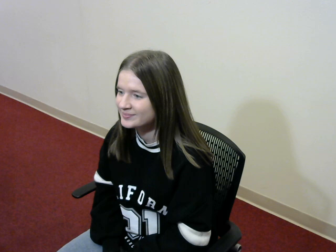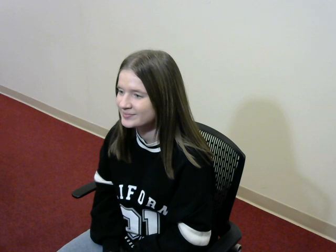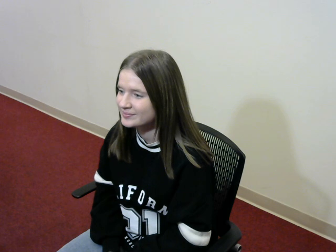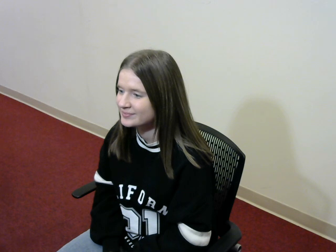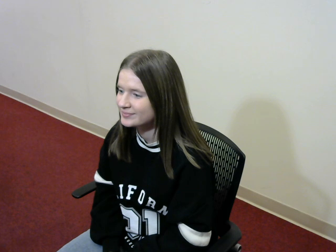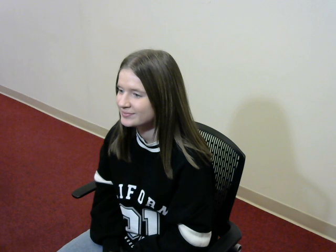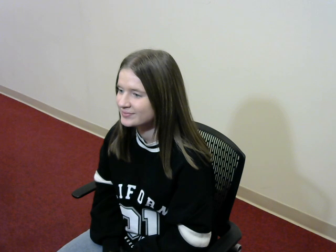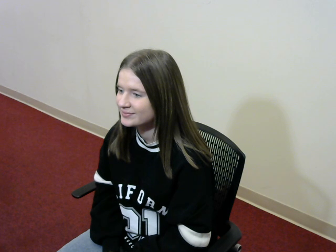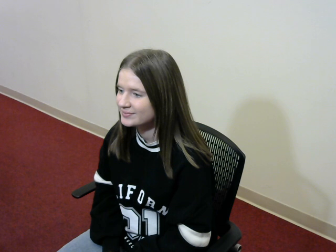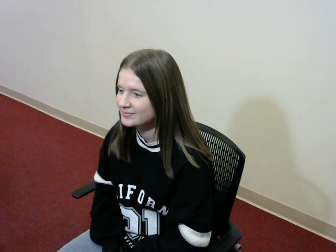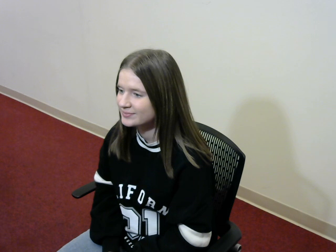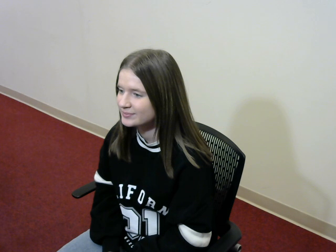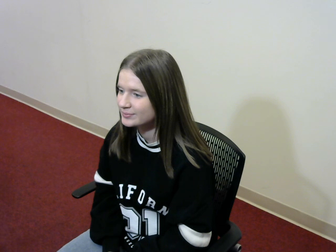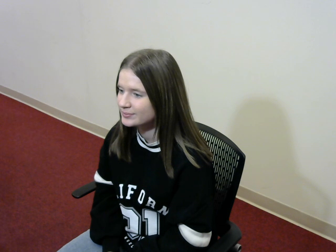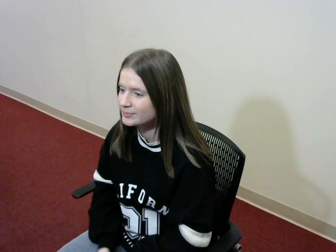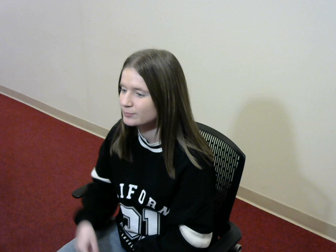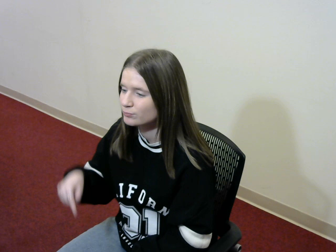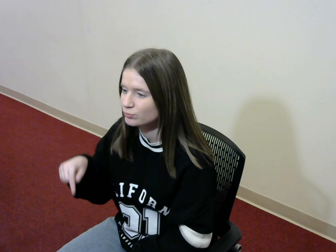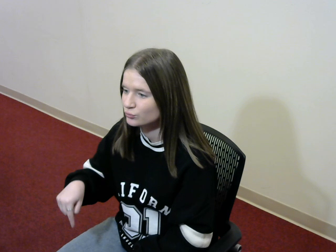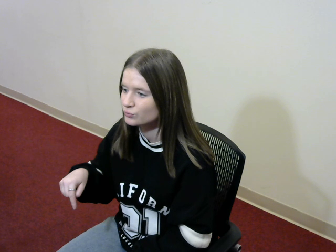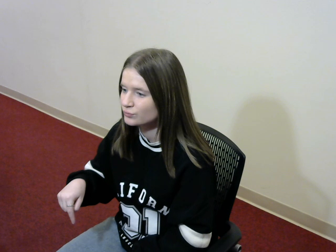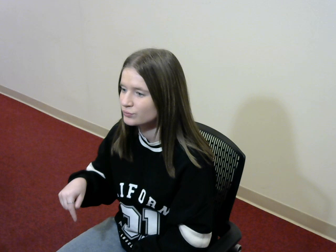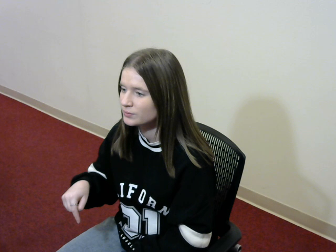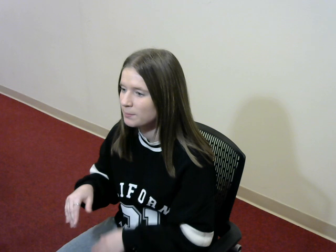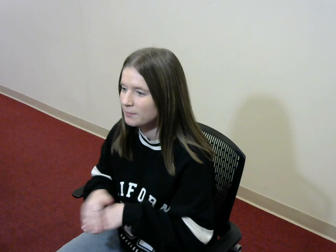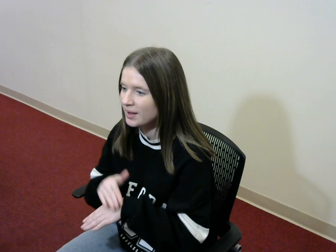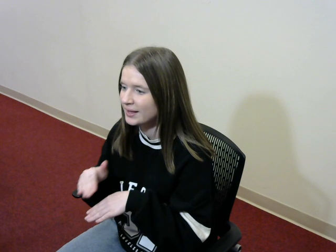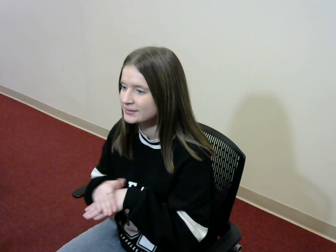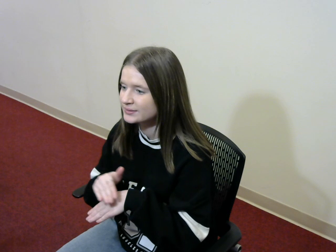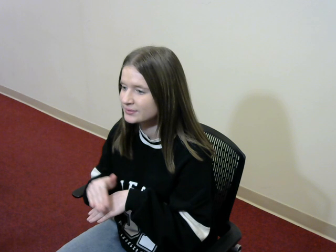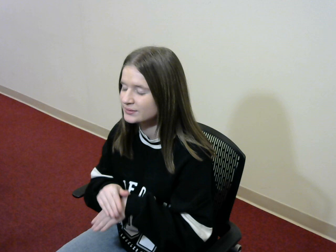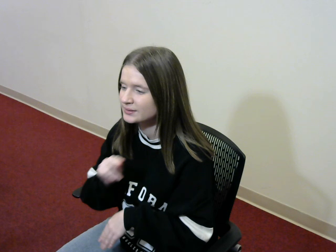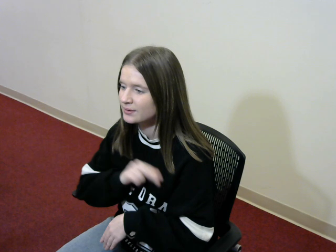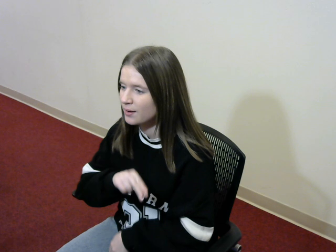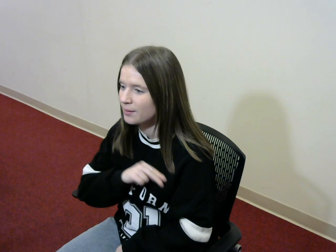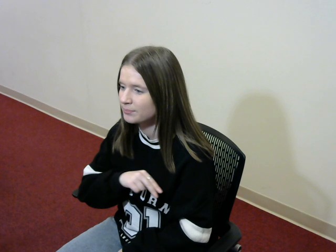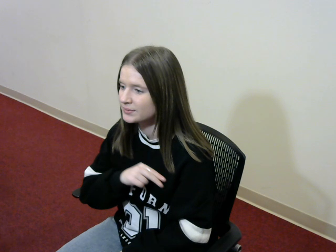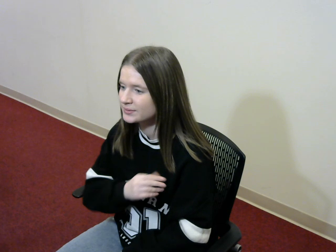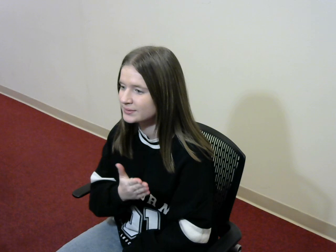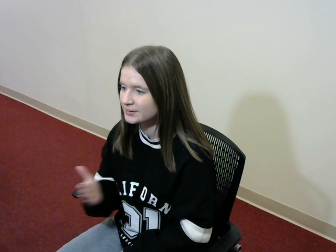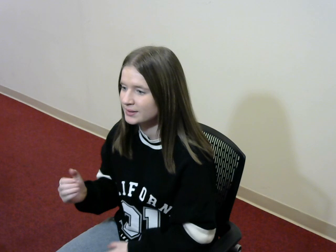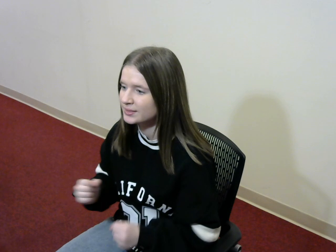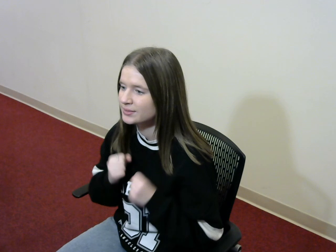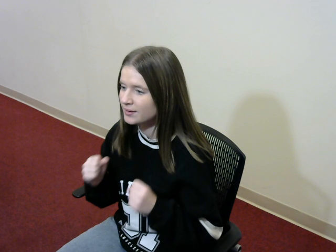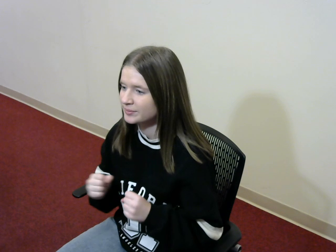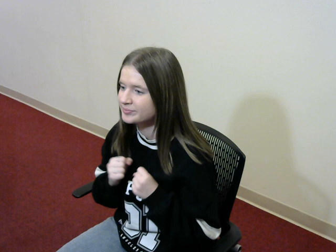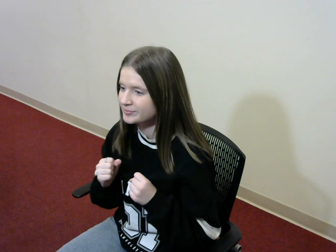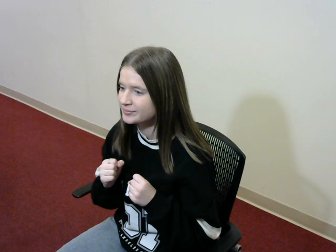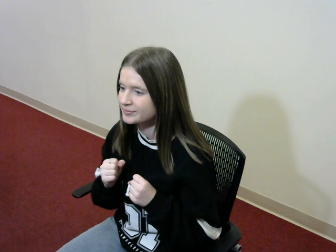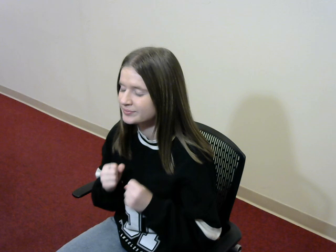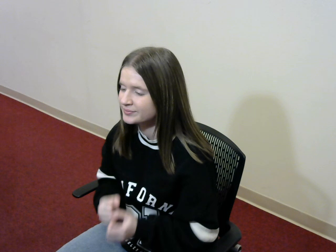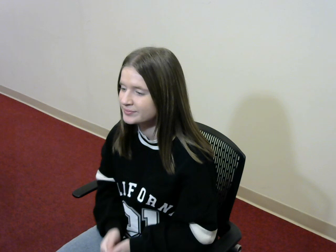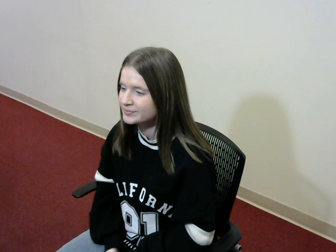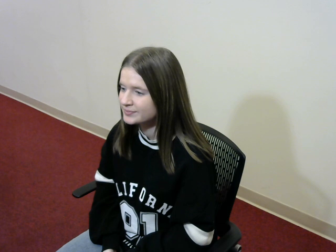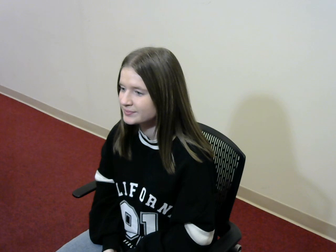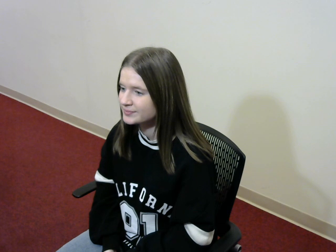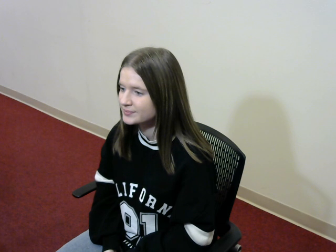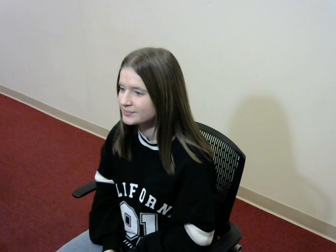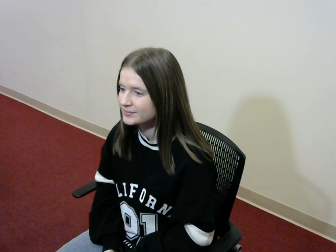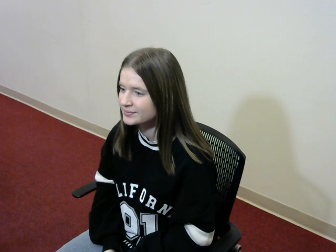Burda mehriban işçilər çalışır